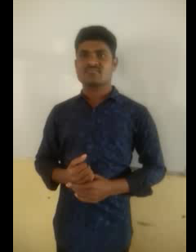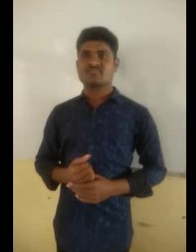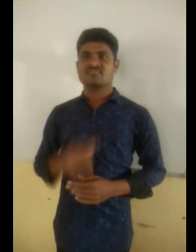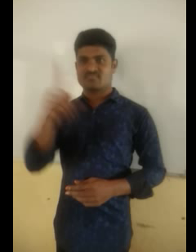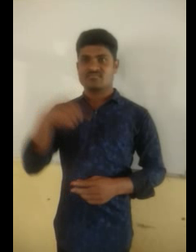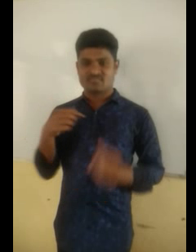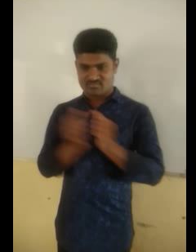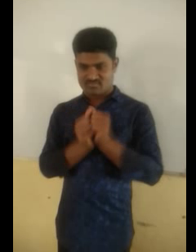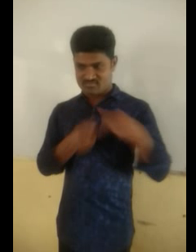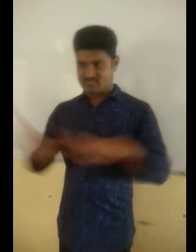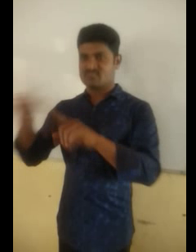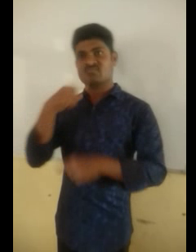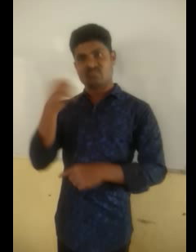shall we go outside